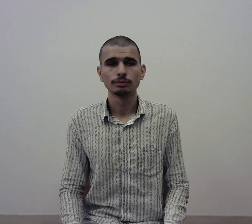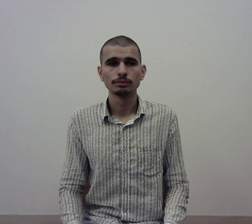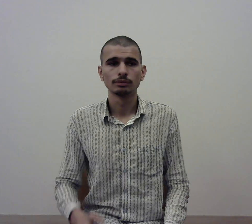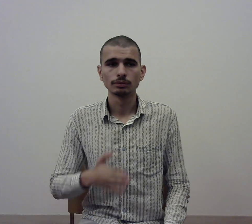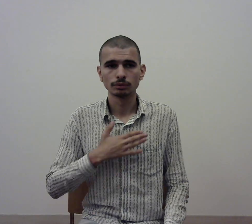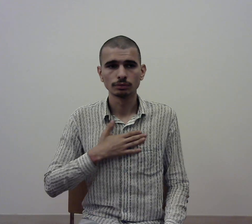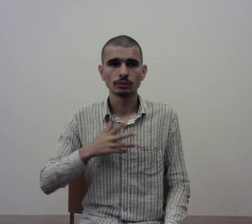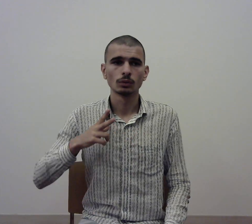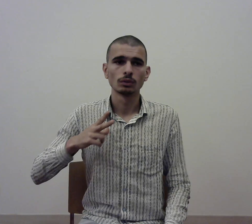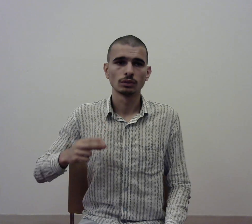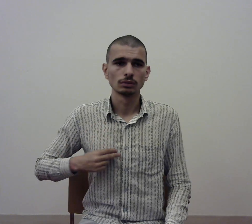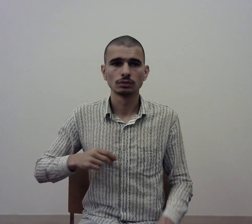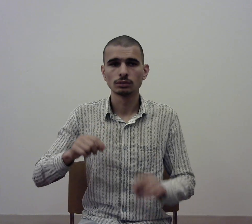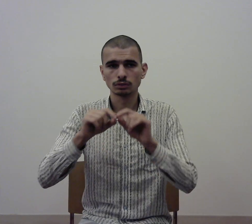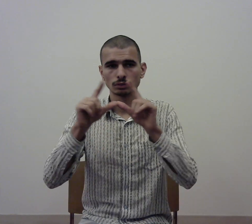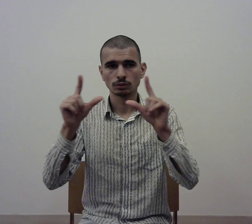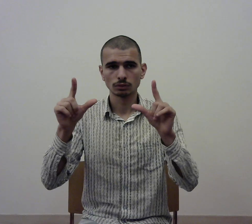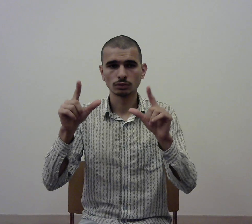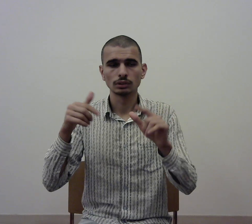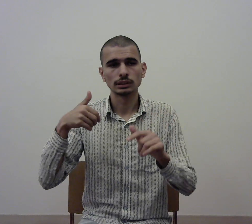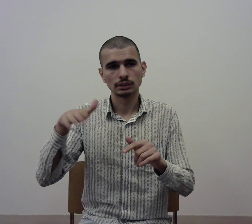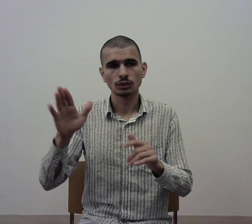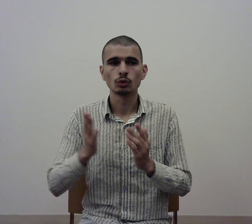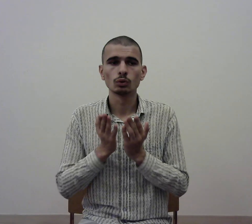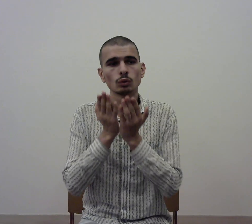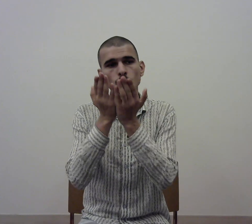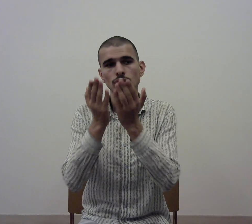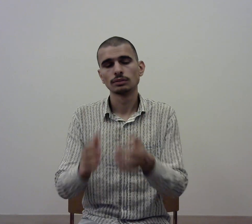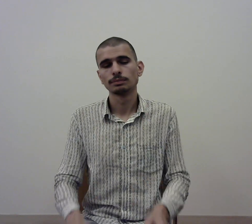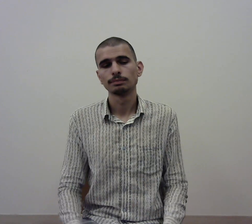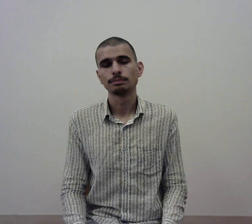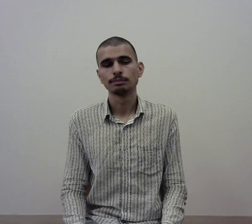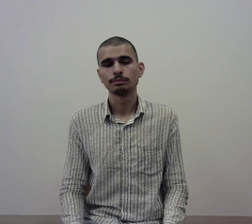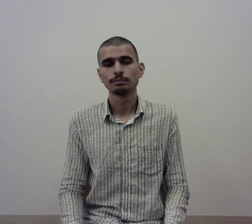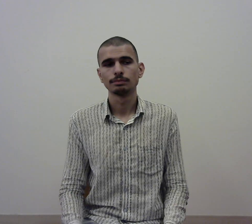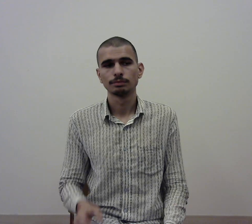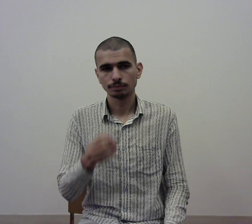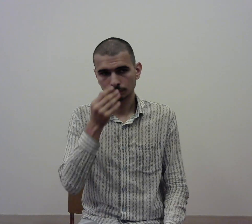Mənim qızım məktəbə gedir, oxuyur